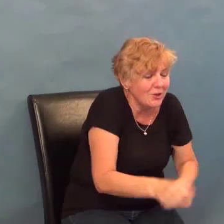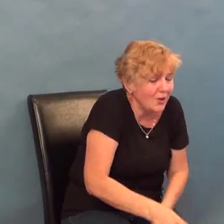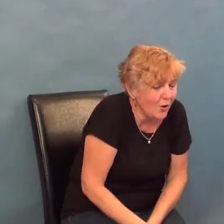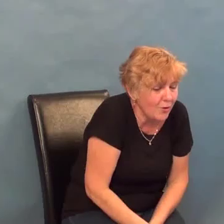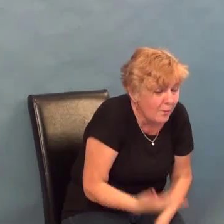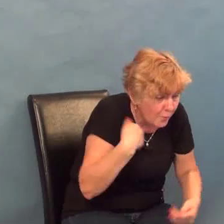Pasowało.